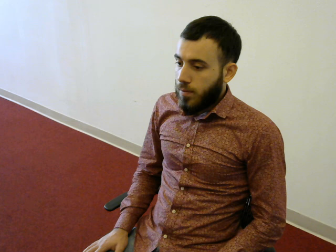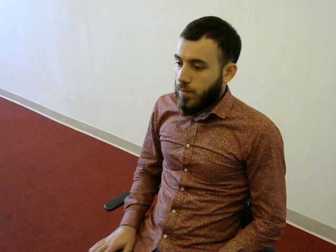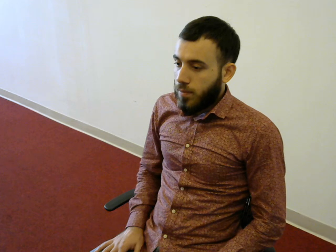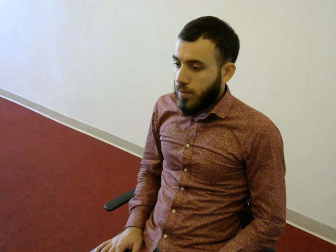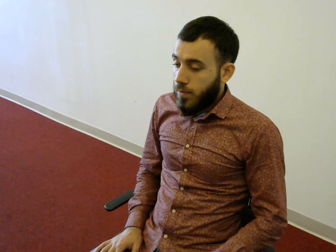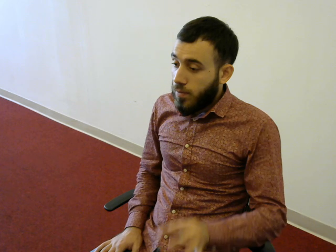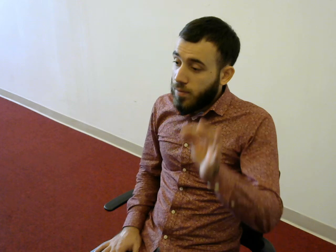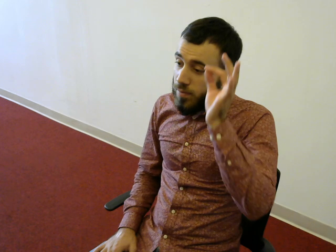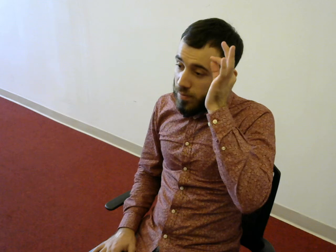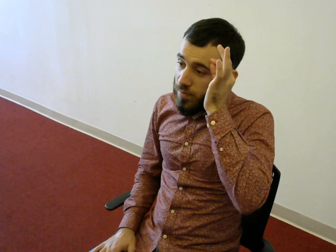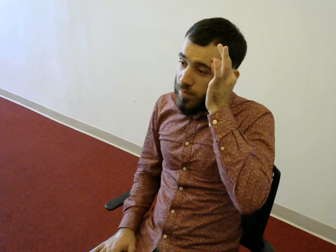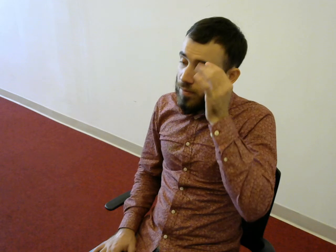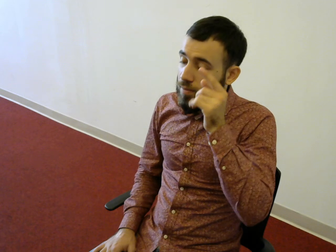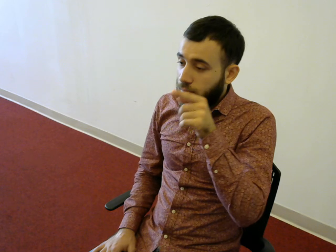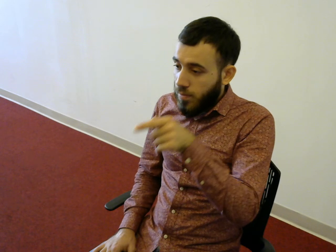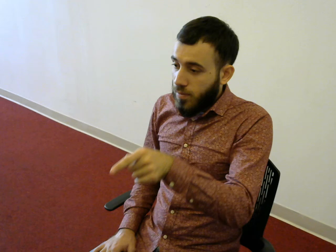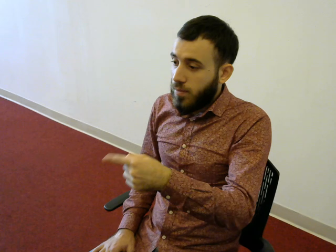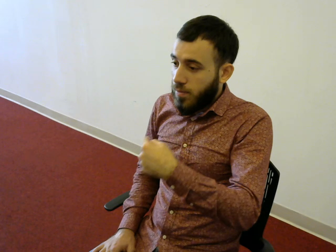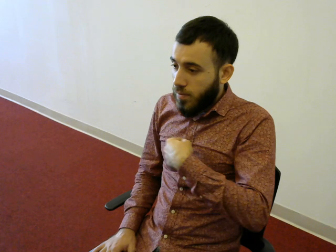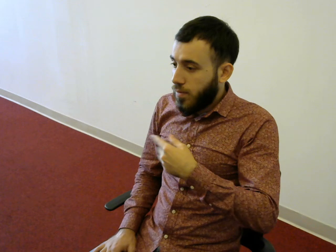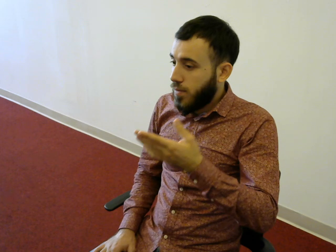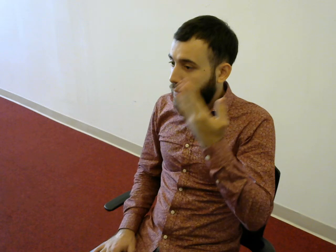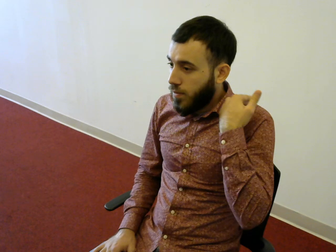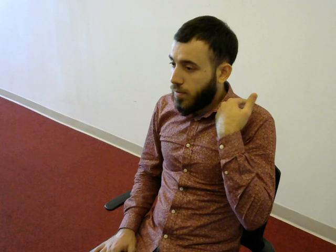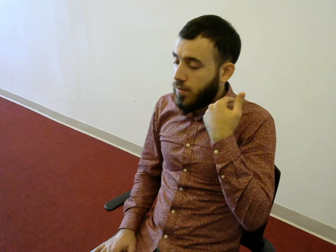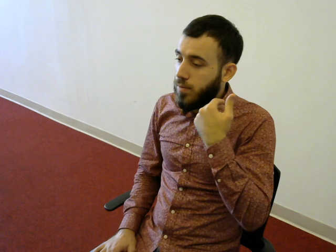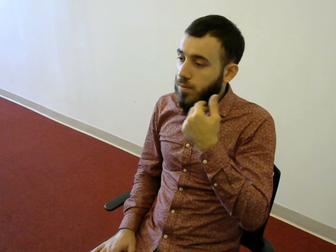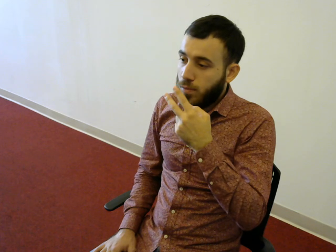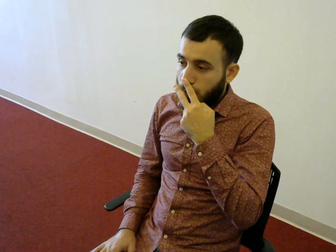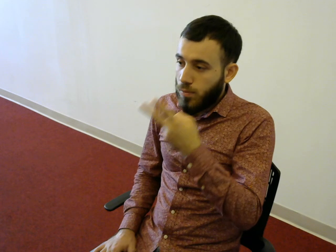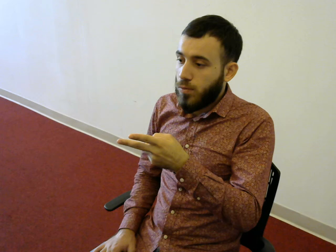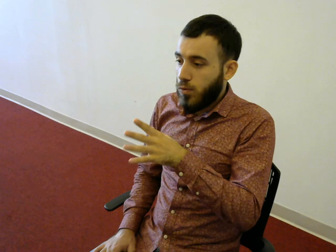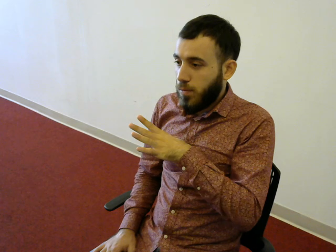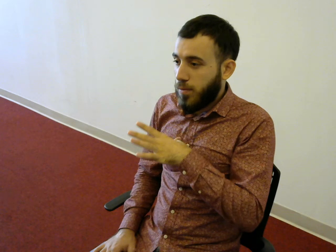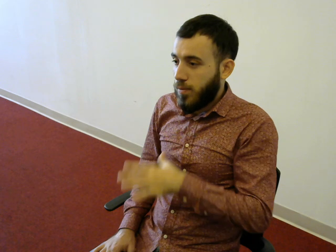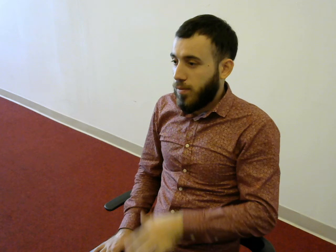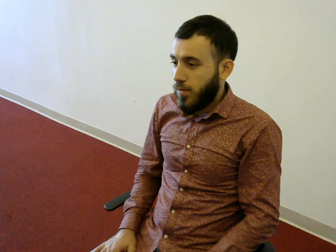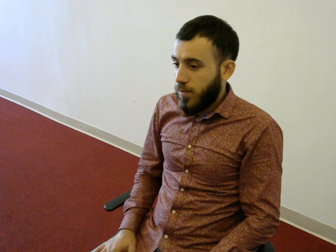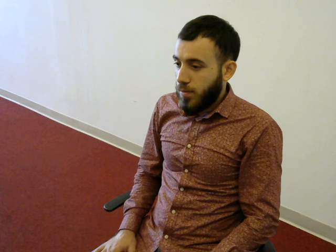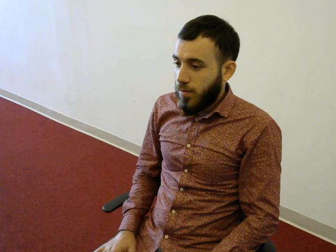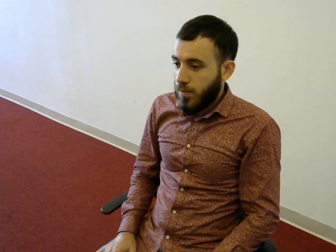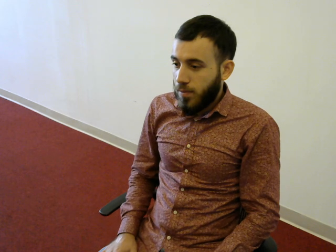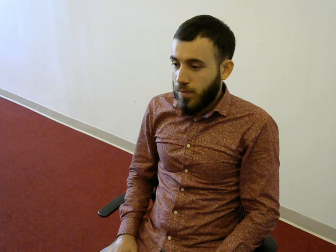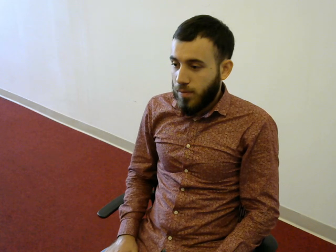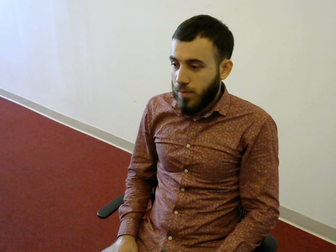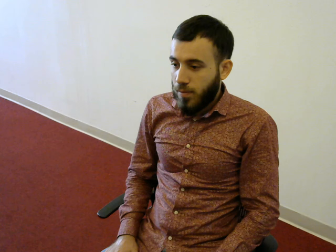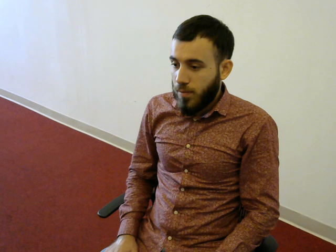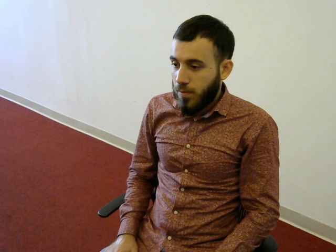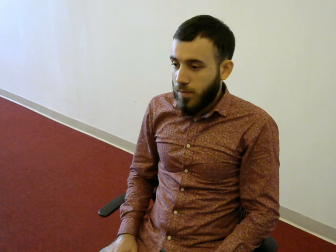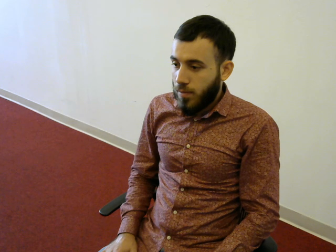Xatırladım, səni mən əvvəl də görmüşəm